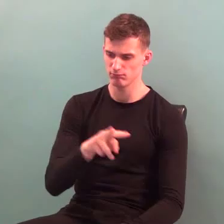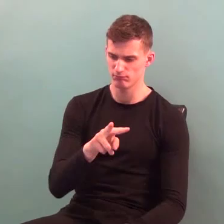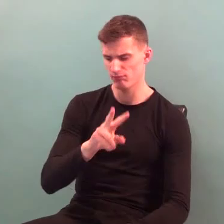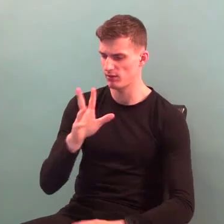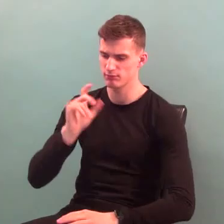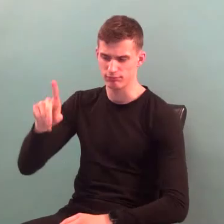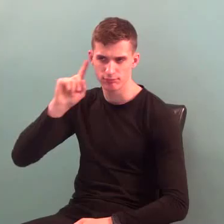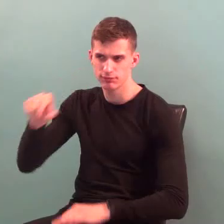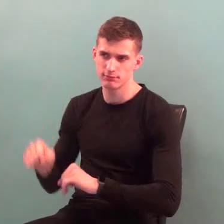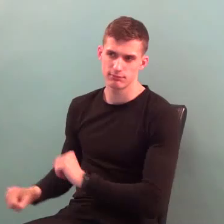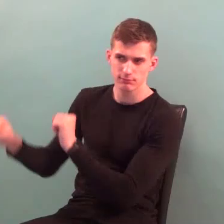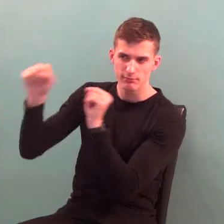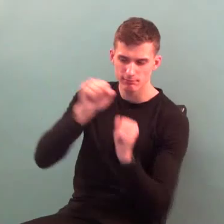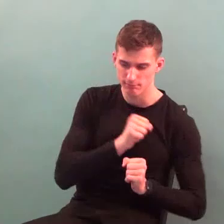Postanawia go zignorować i nakrywa się kołdrą.